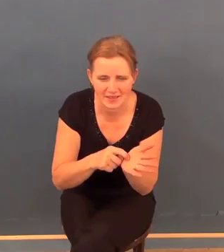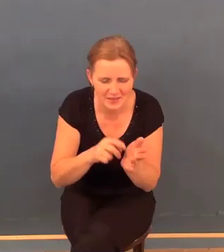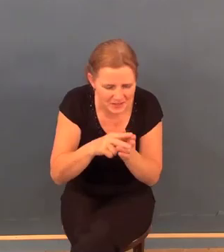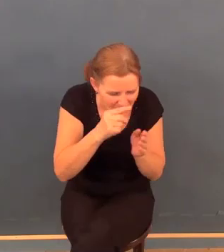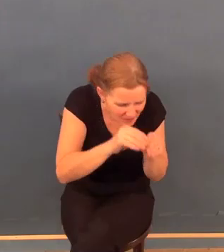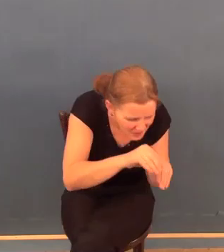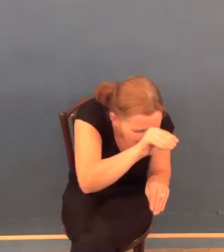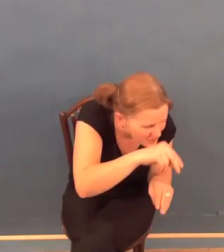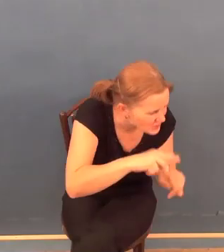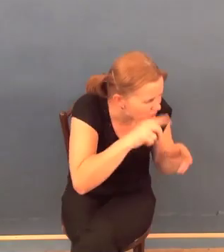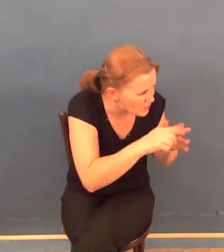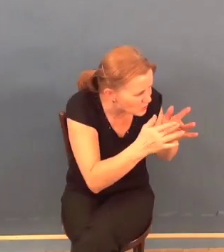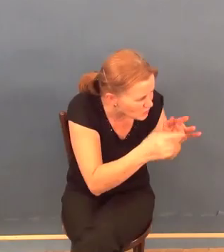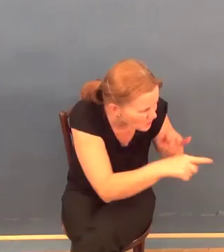Zagląda wszędzie... w przestrzeń pod łóżkiem...